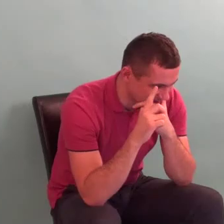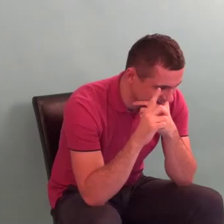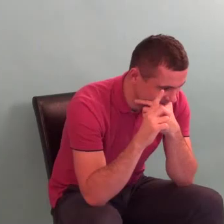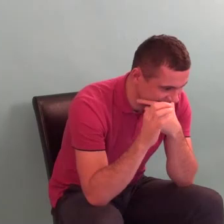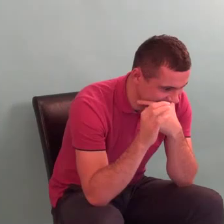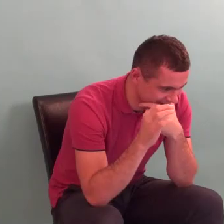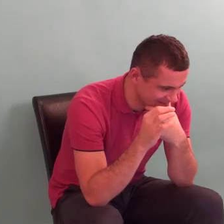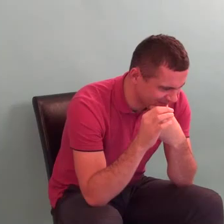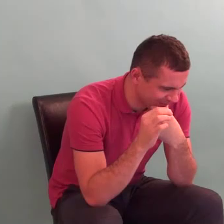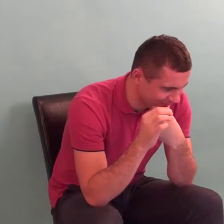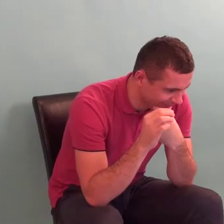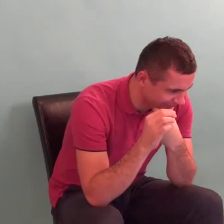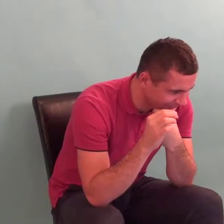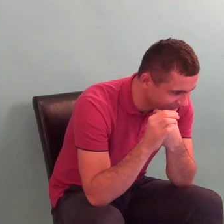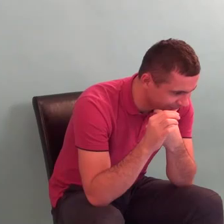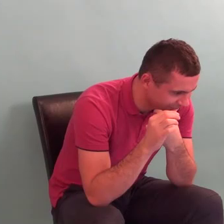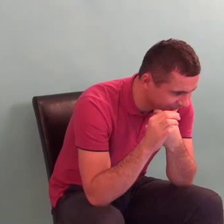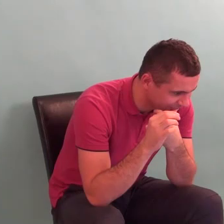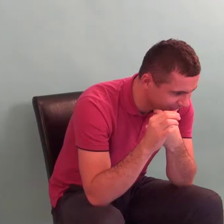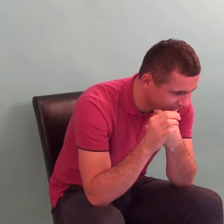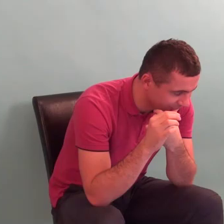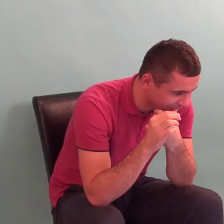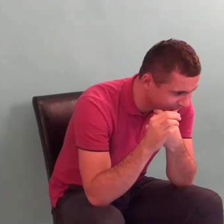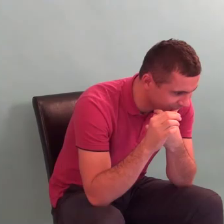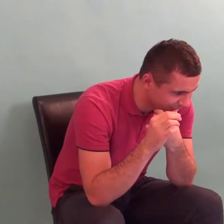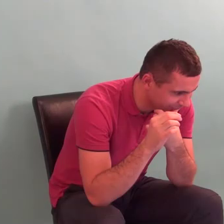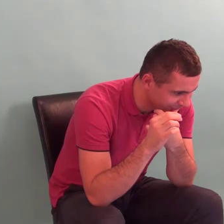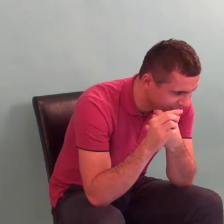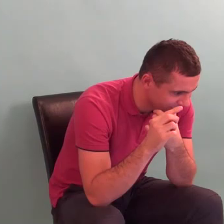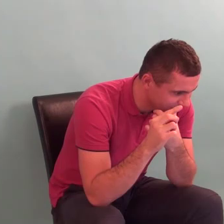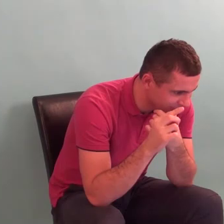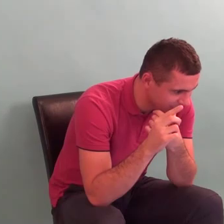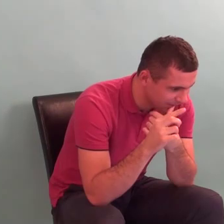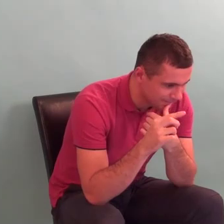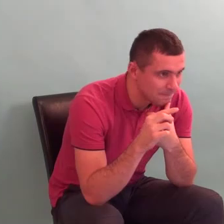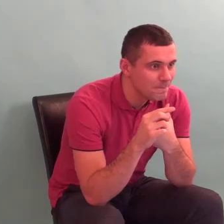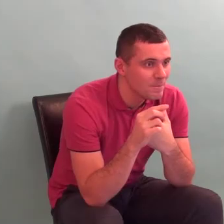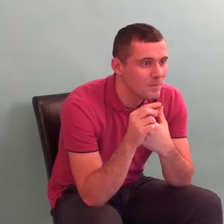Dobrze, dobrze...